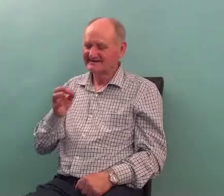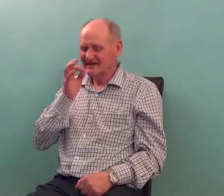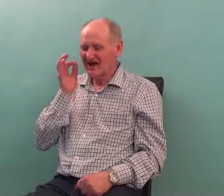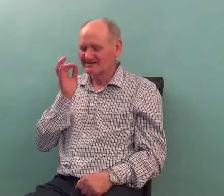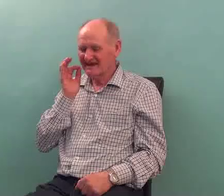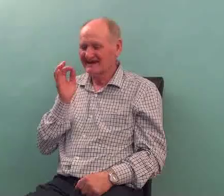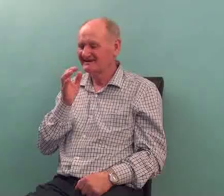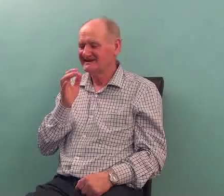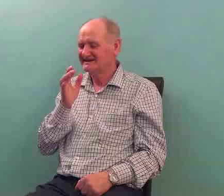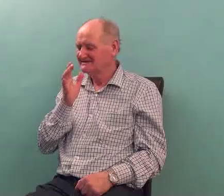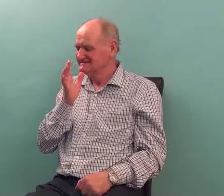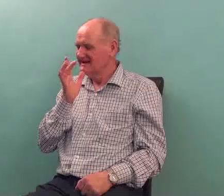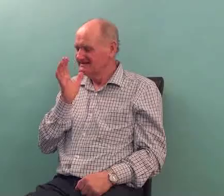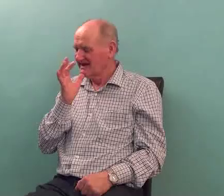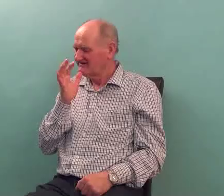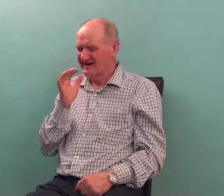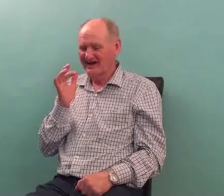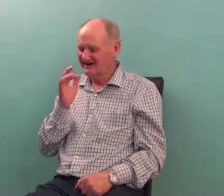Kot jest zadowolony.